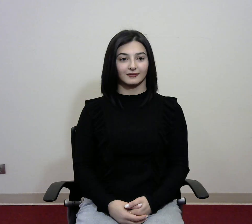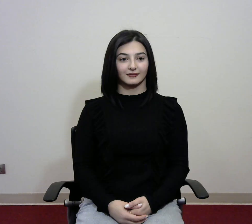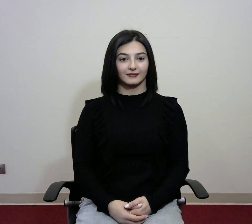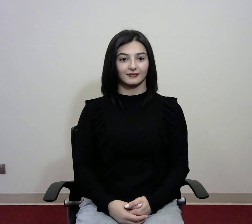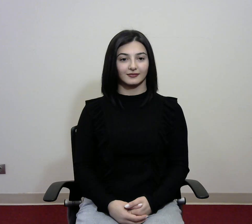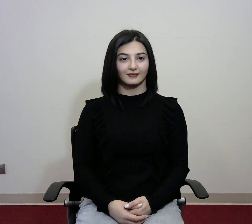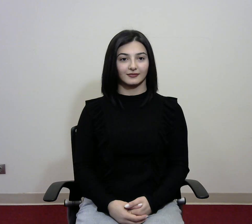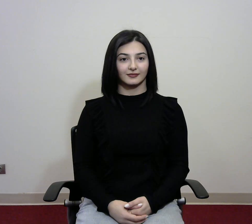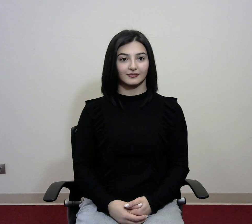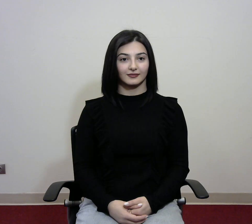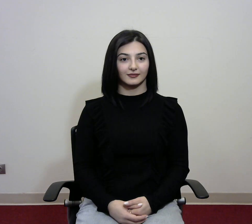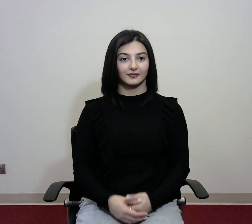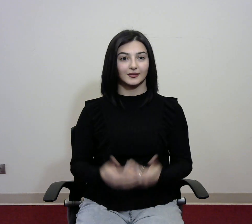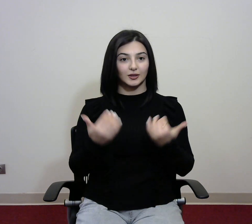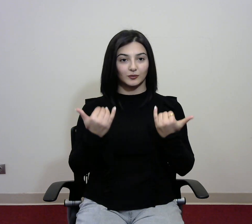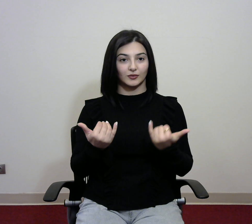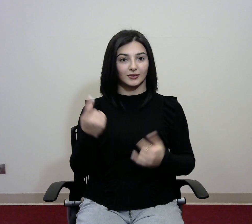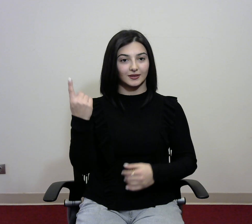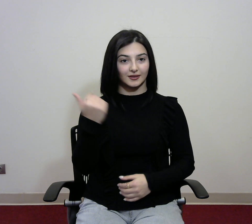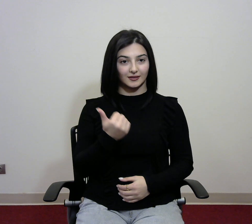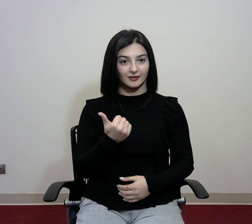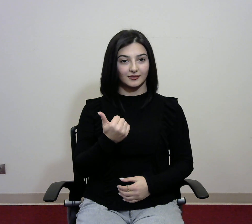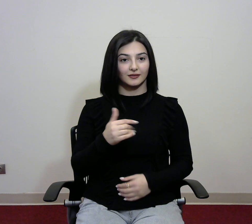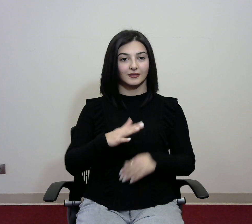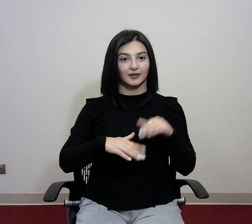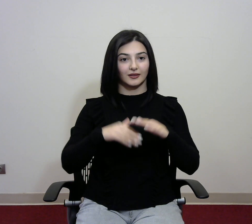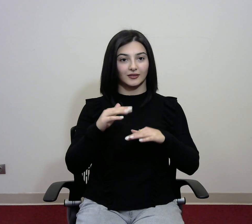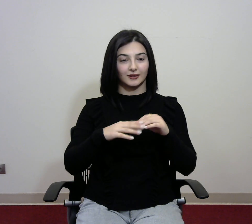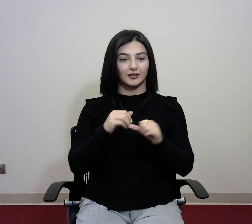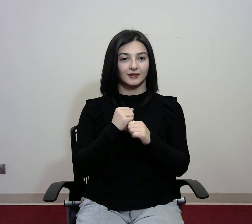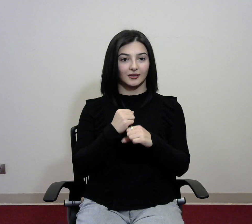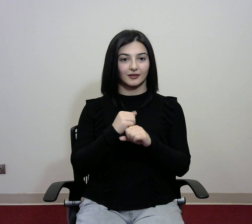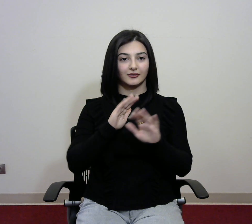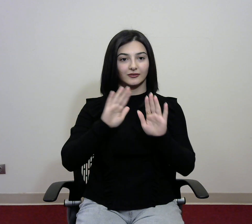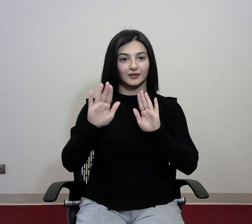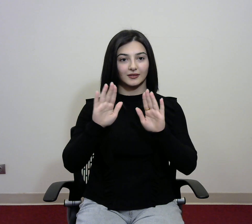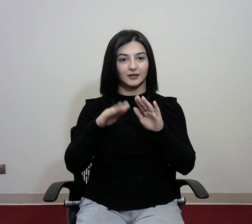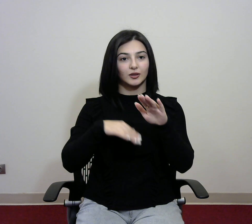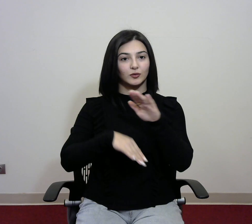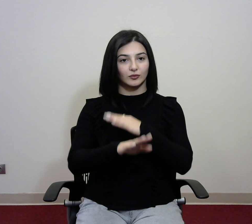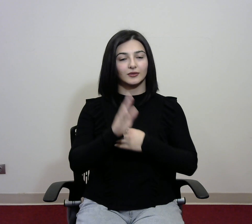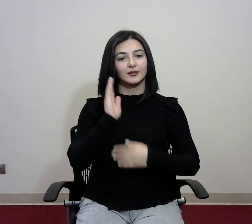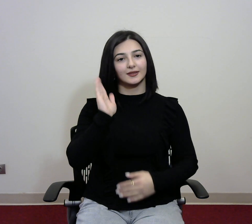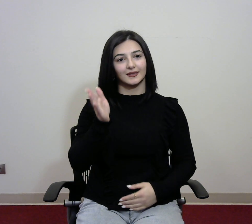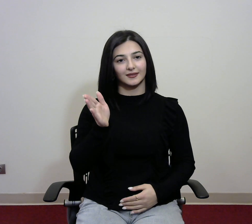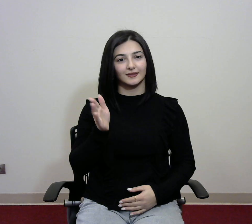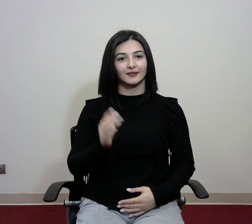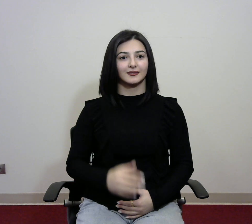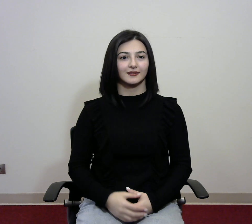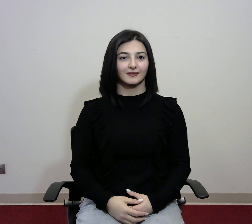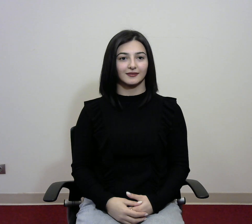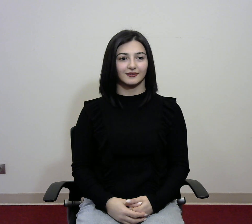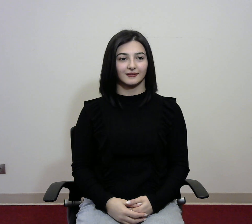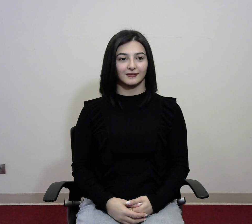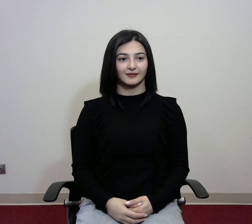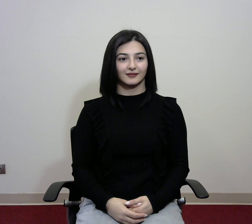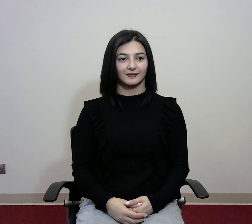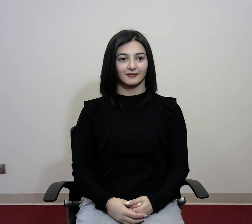Bu həftə əl işləri sərgisinə gedəcəm